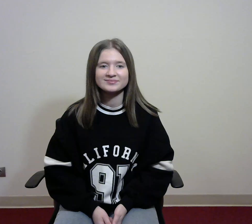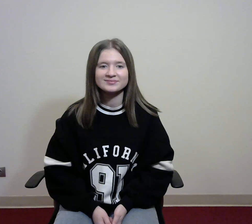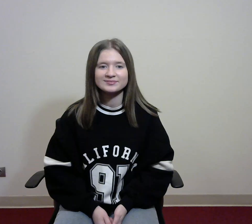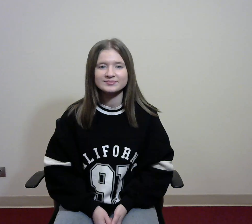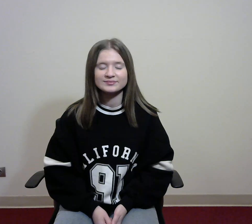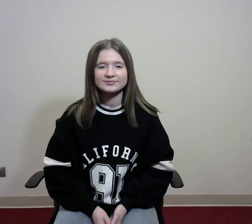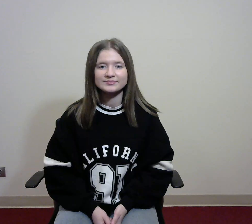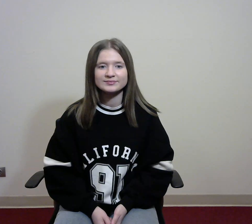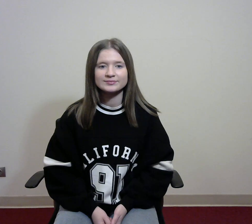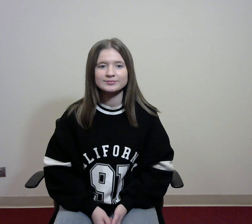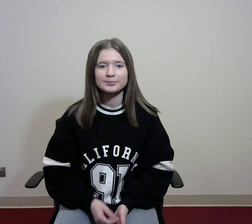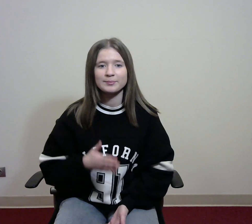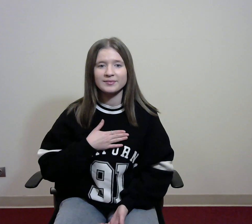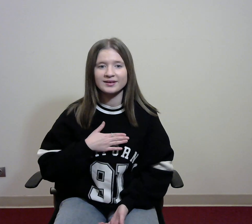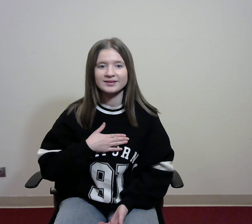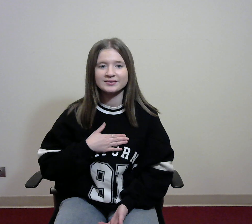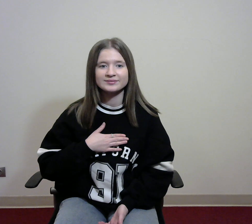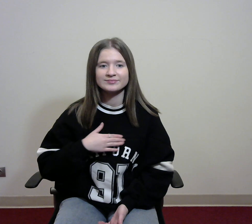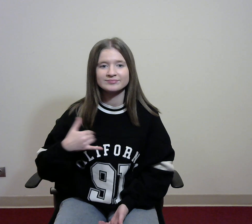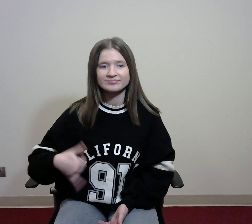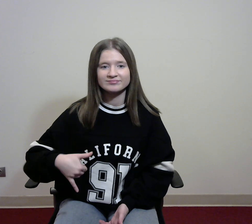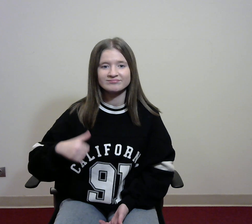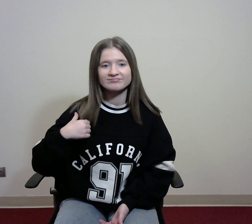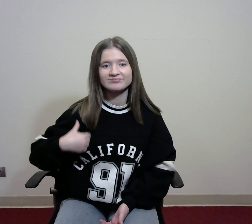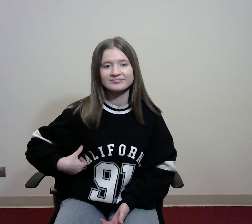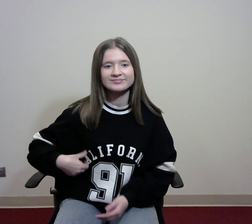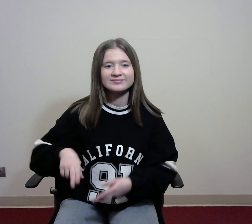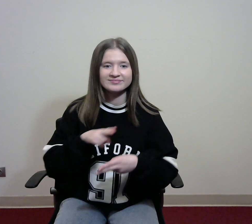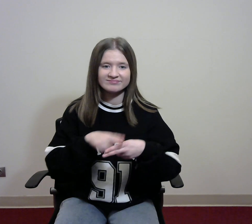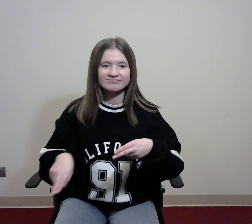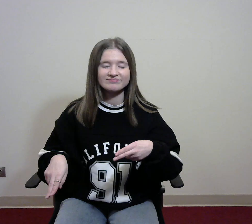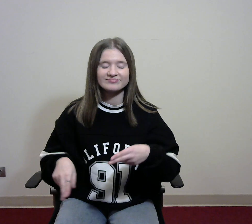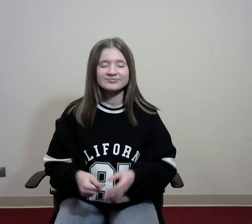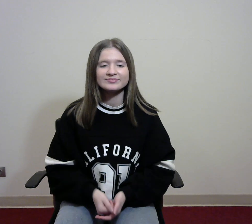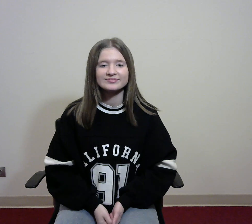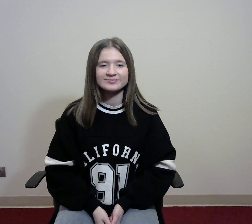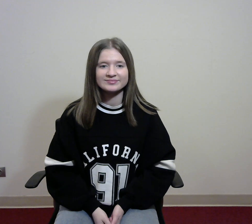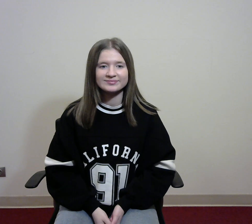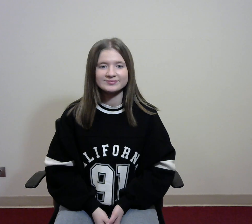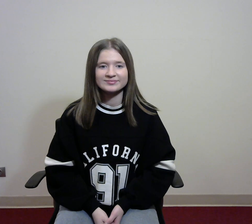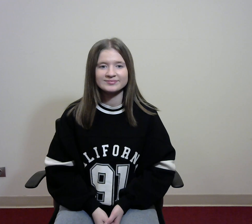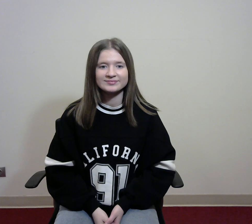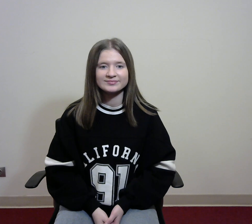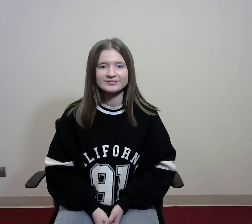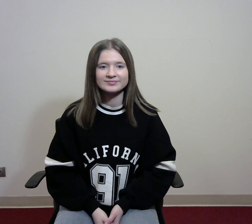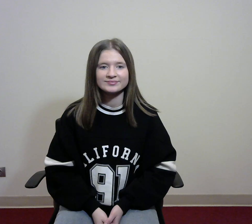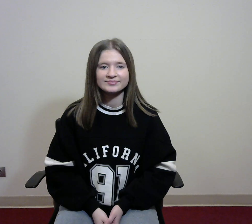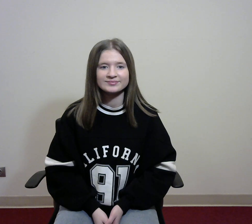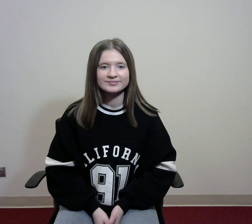Mən çantamı itirmişəm